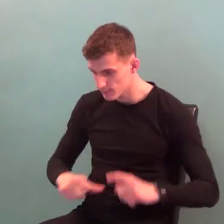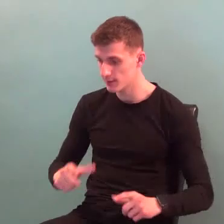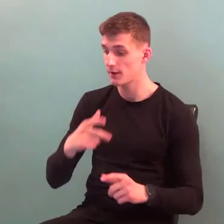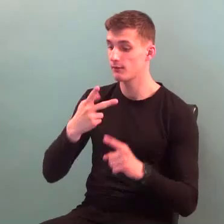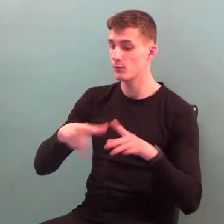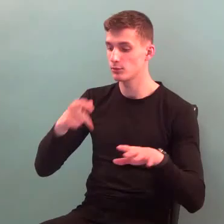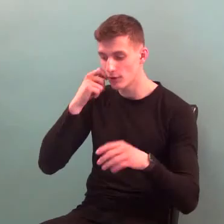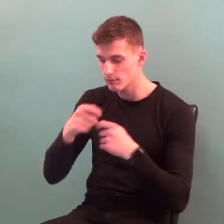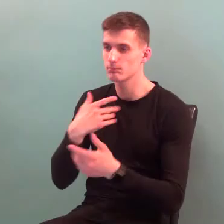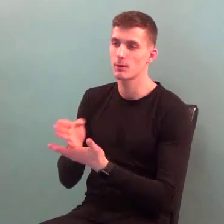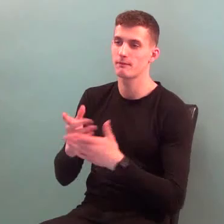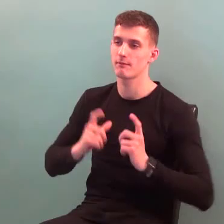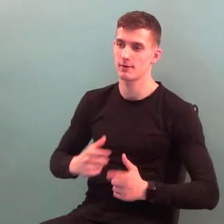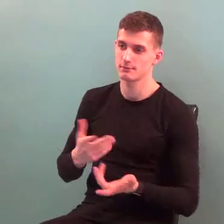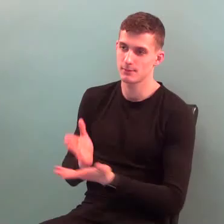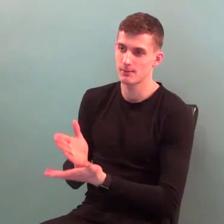A dwudziestego ósmego pomagam dziadkowi na wsi.